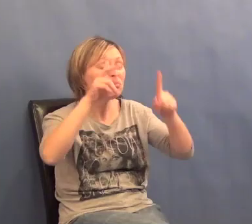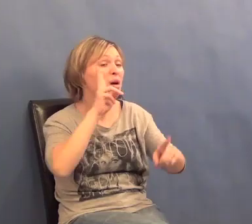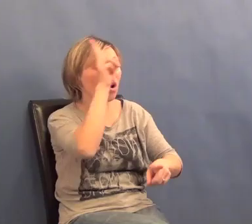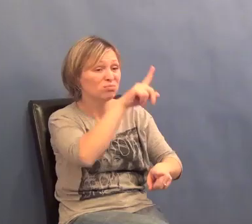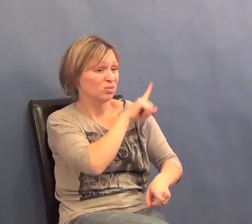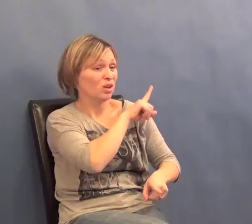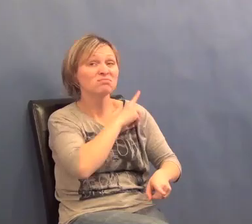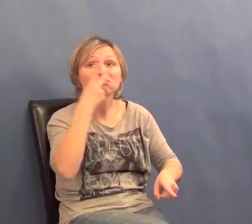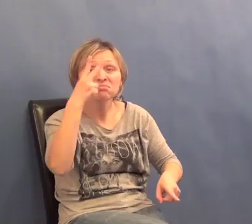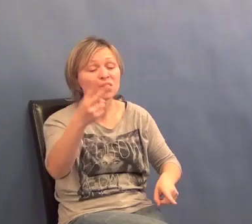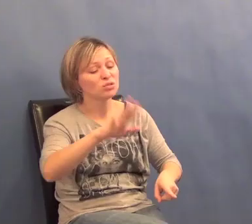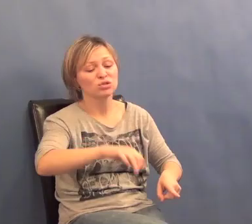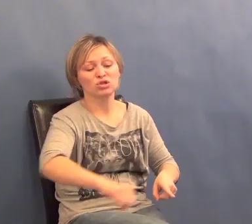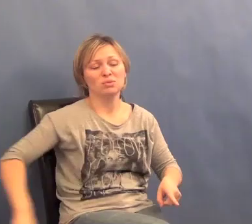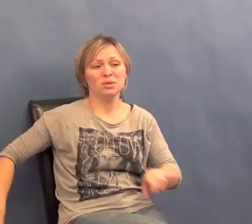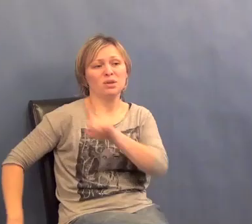Mama, rodzice muszą pilnować, patrzeć na dzieci, łapać je za rękę